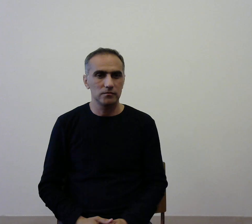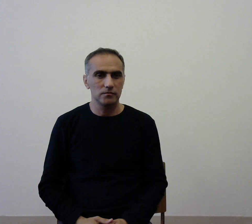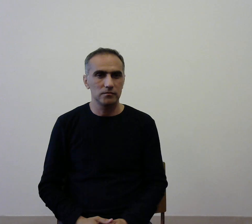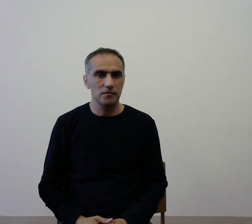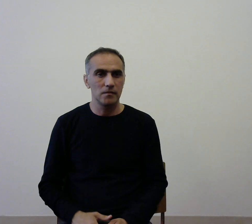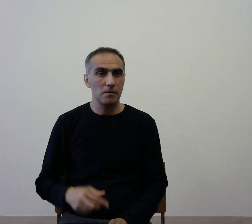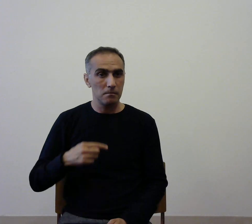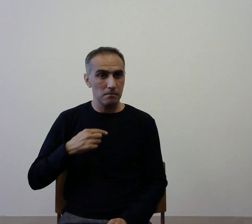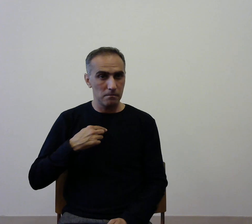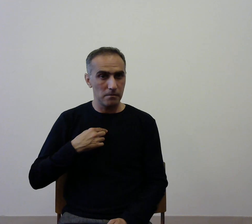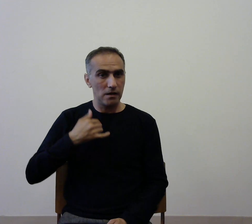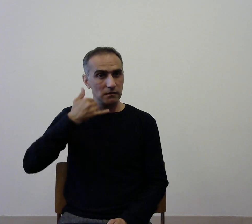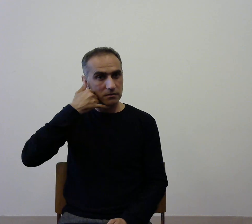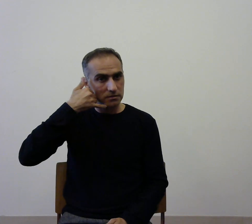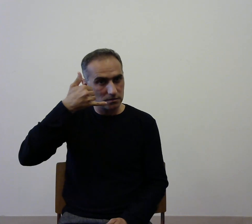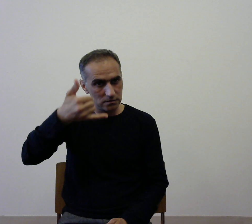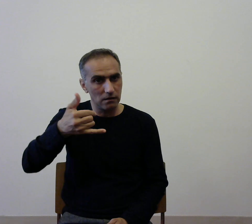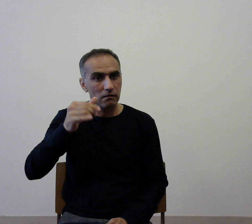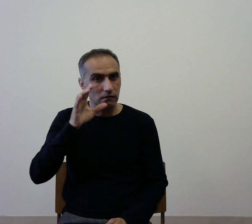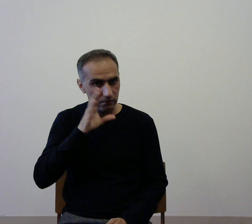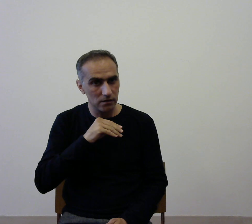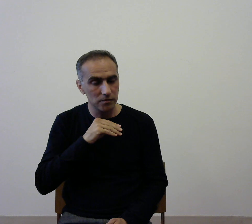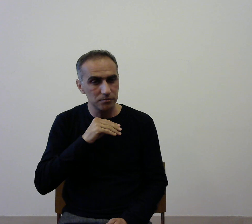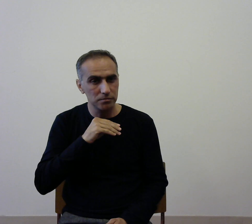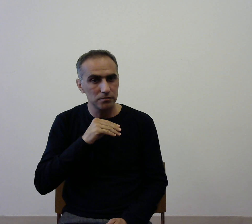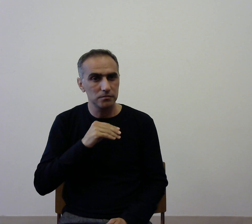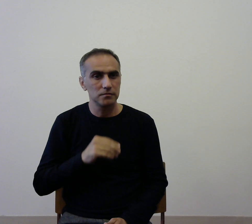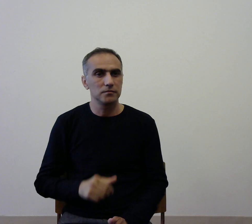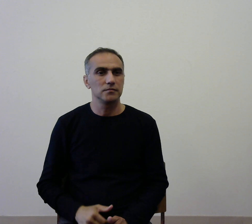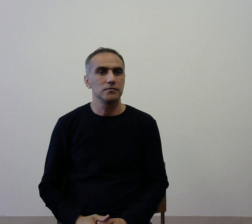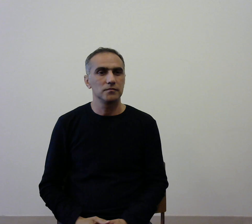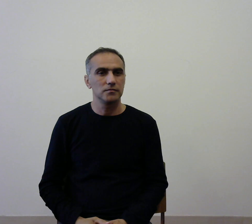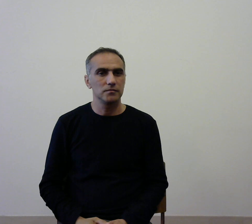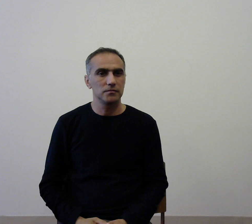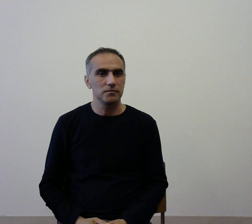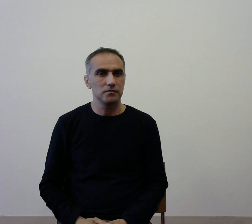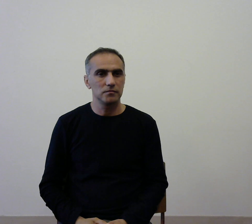Mən zəng edə bilərəmmi?